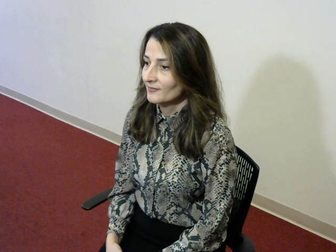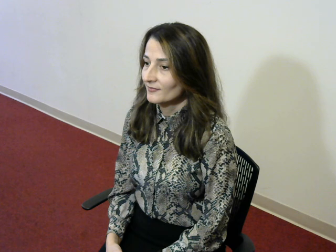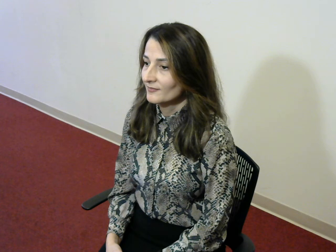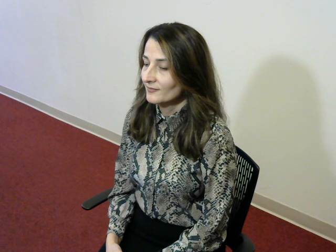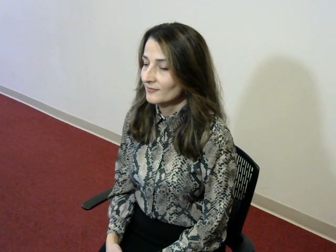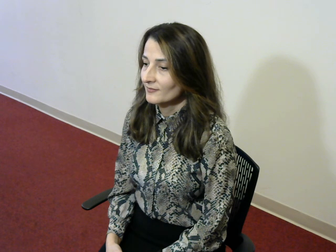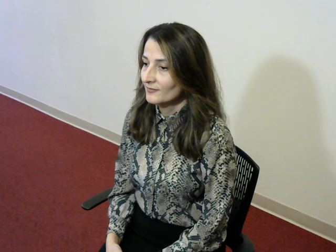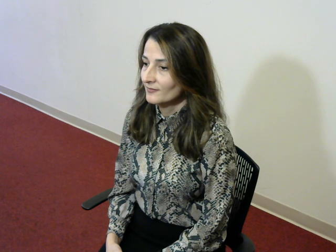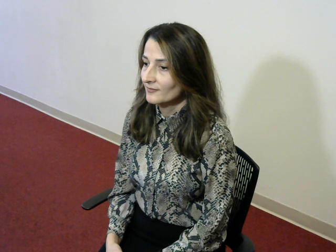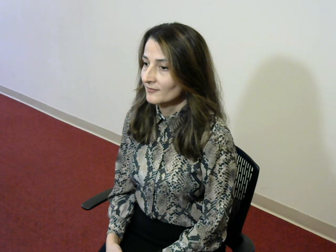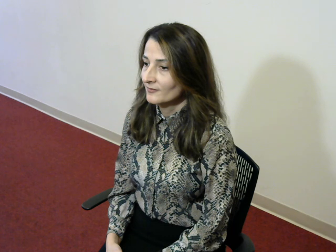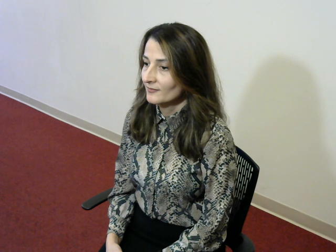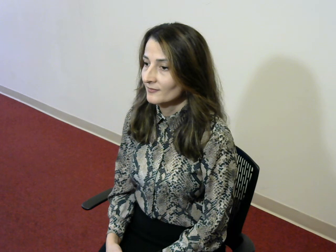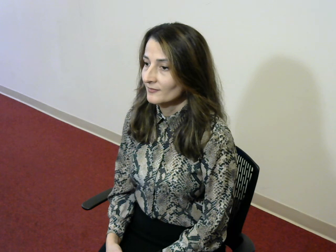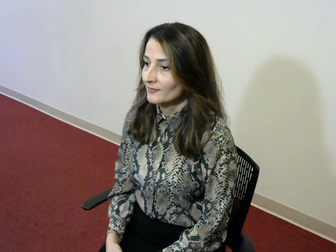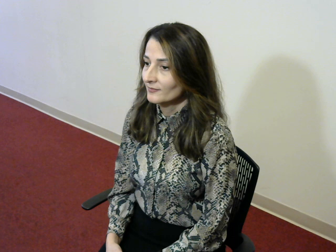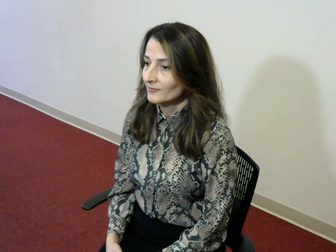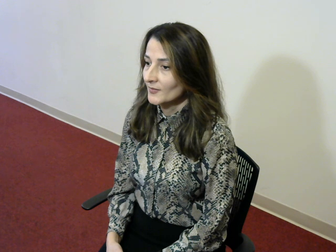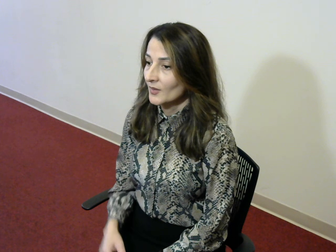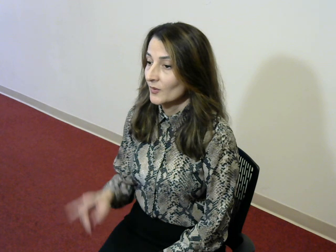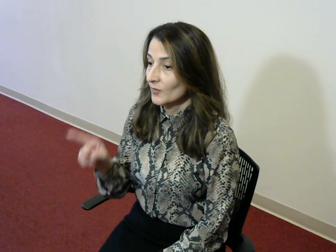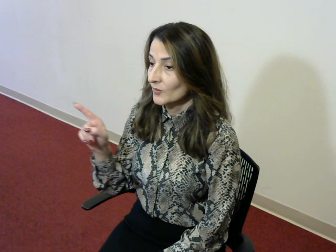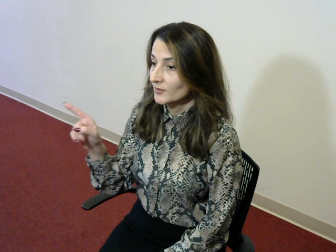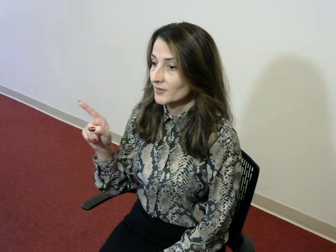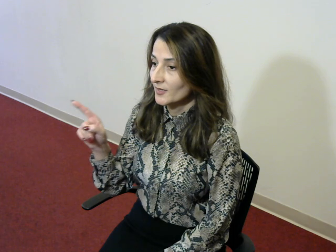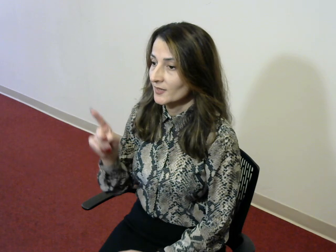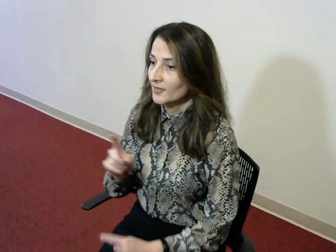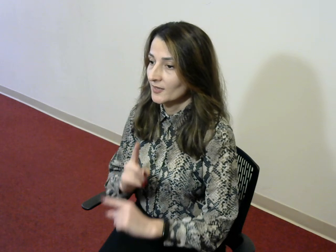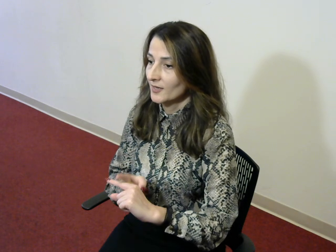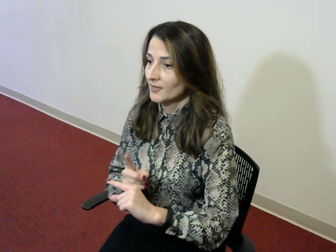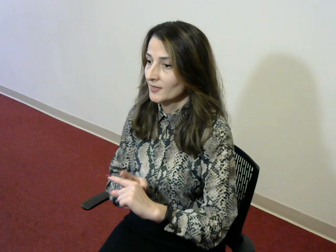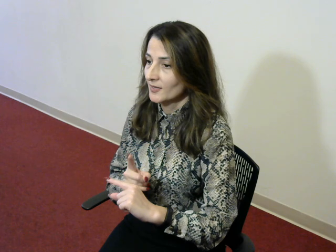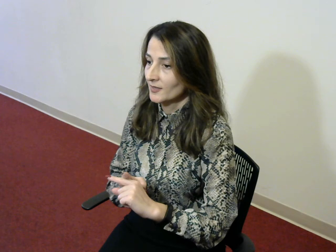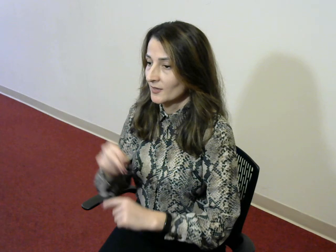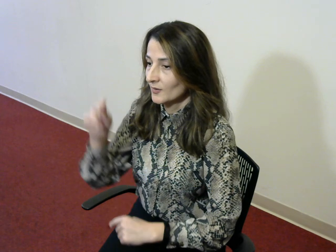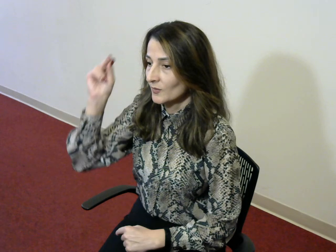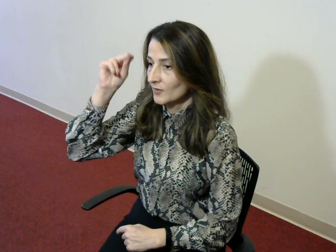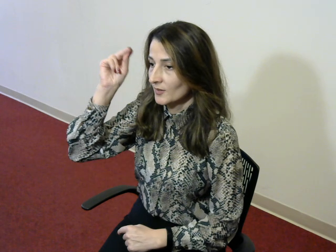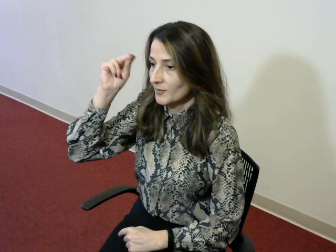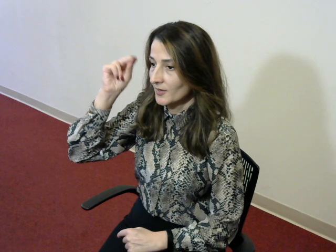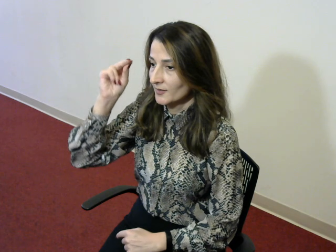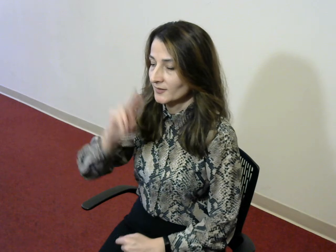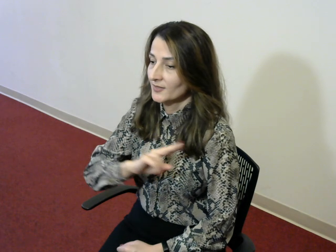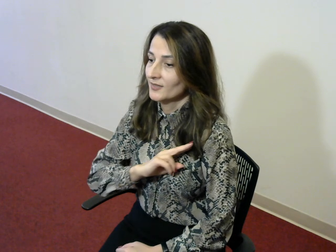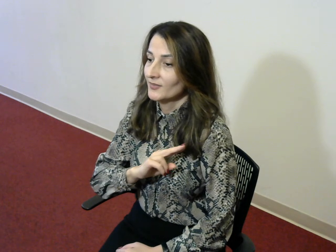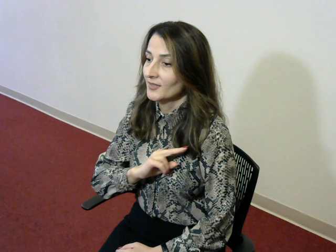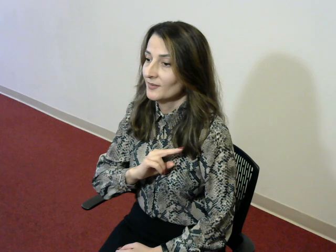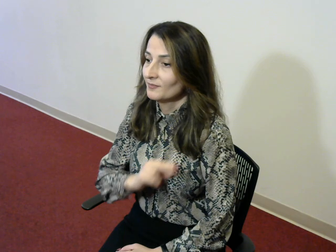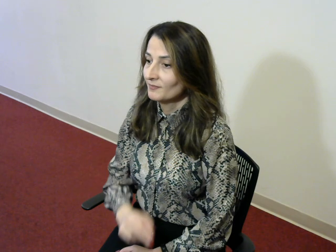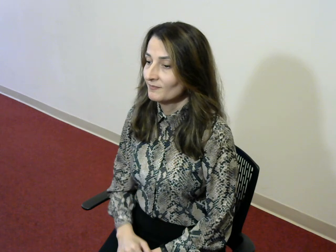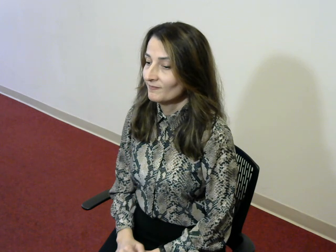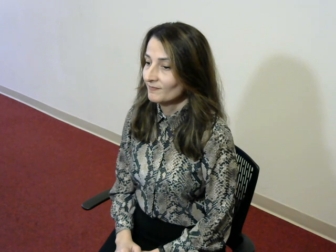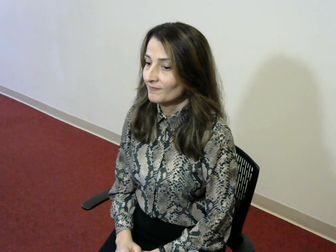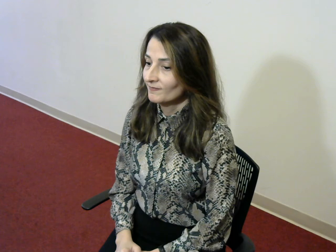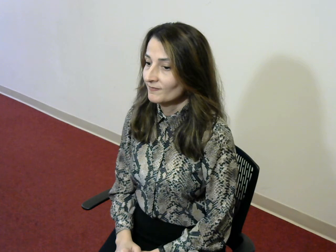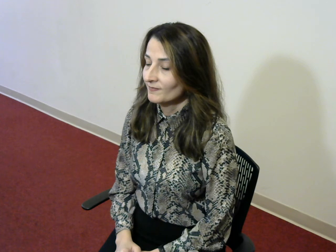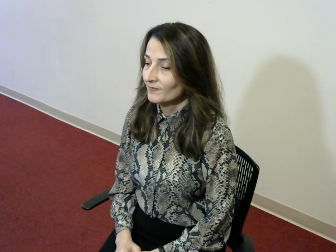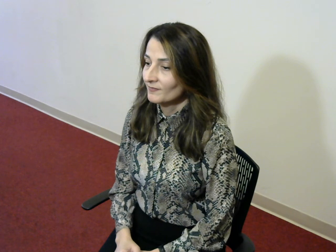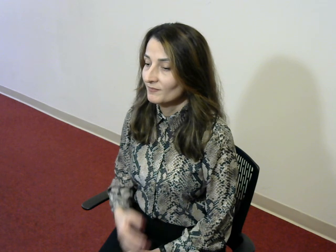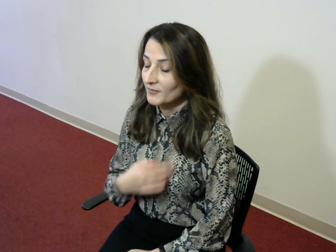O riyazi dərsləri sevir